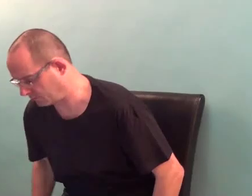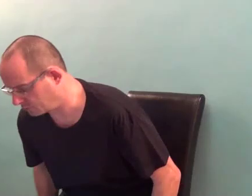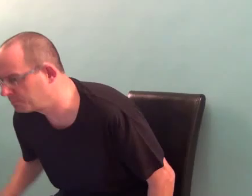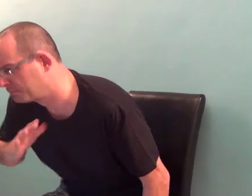Byłem.